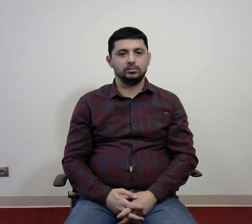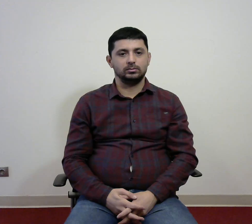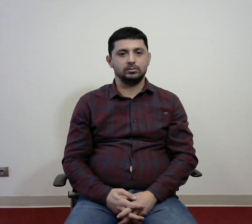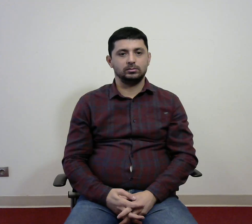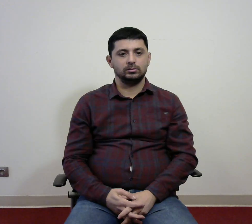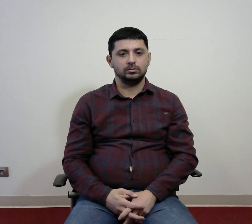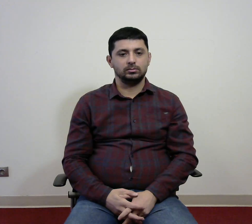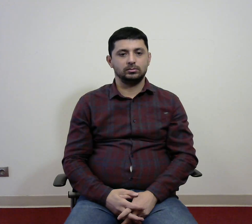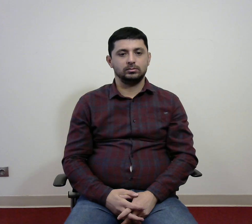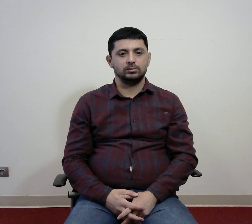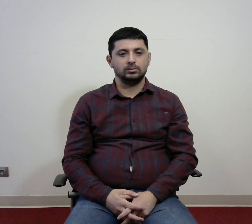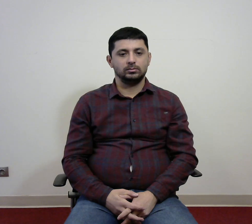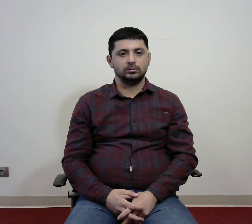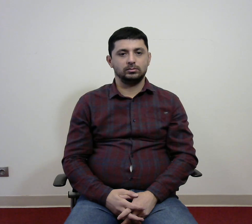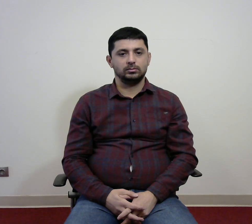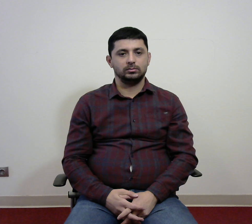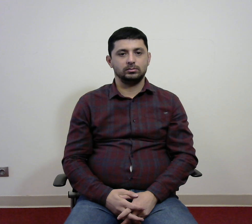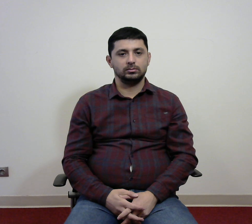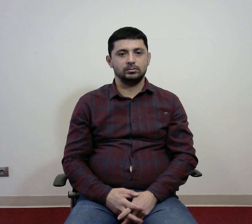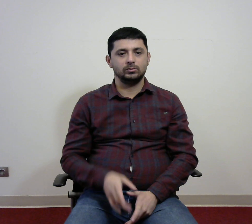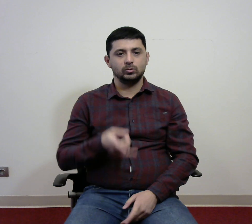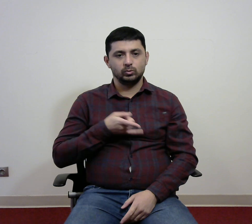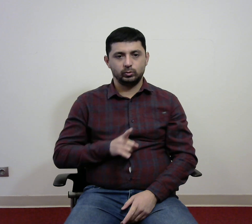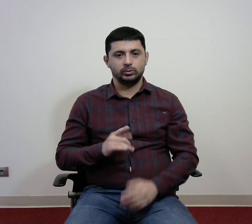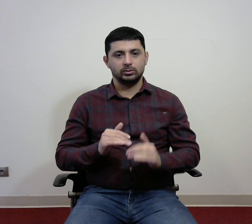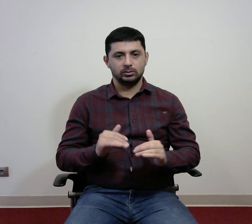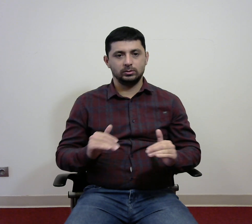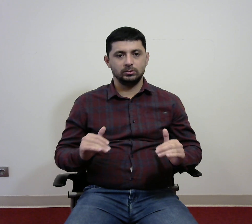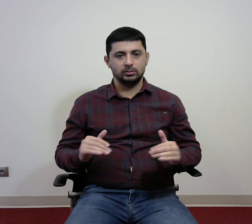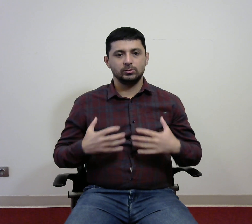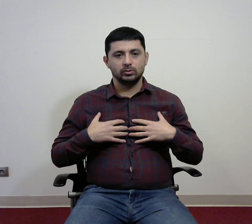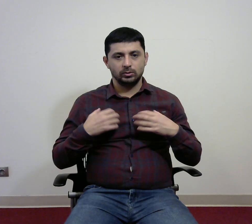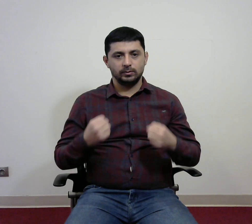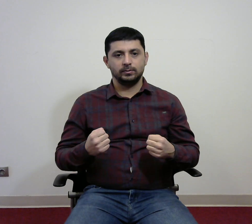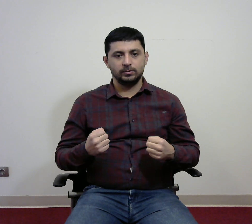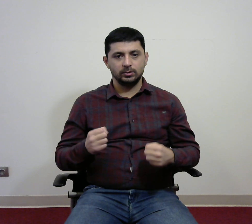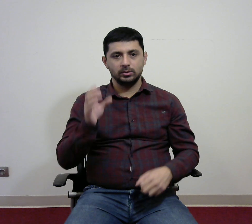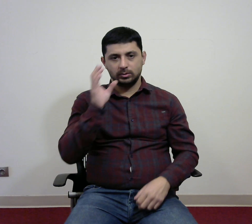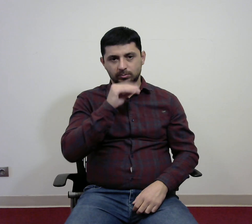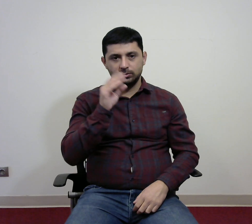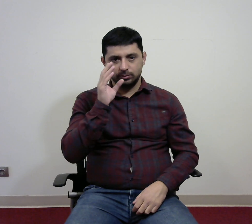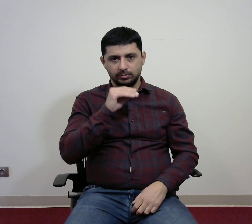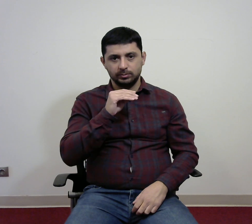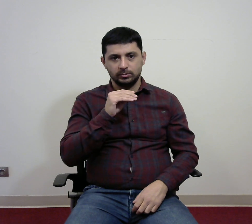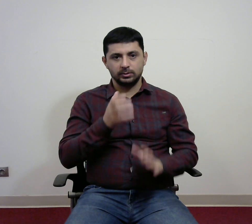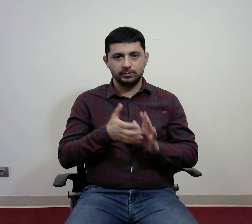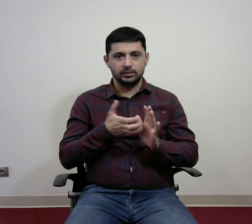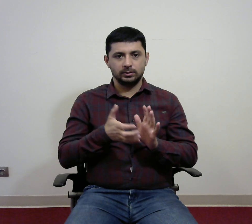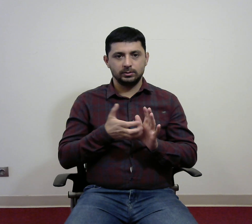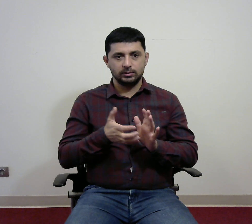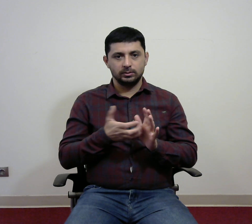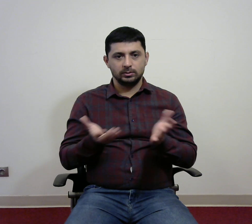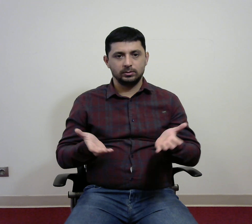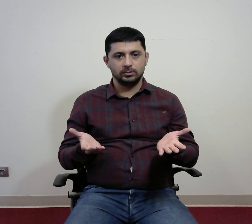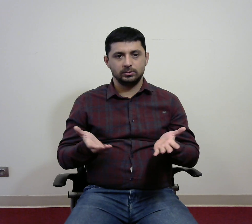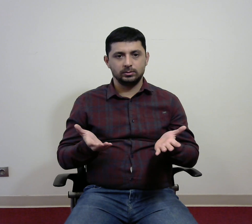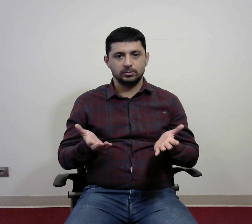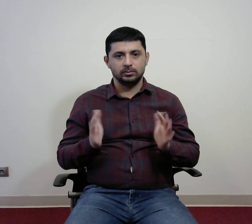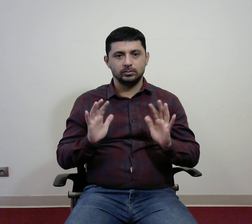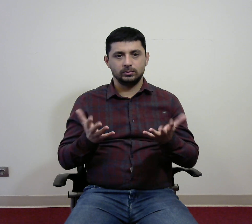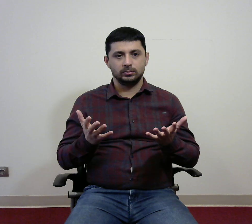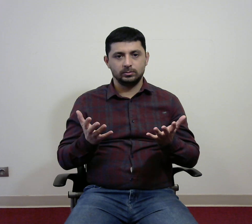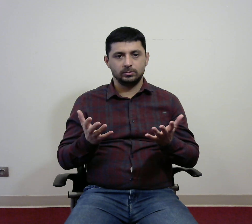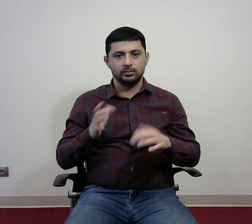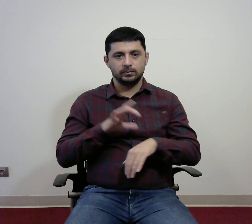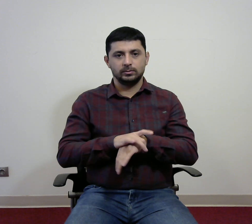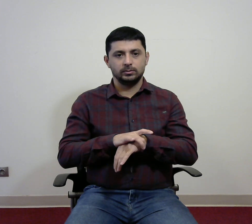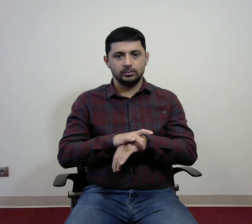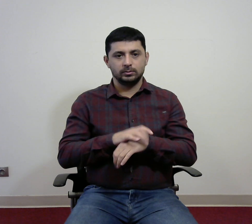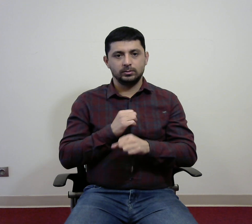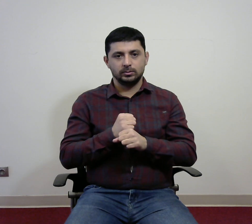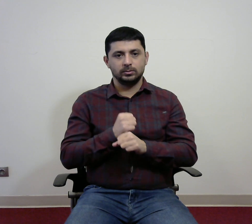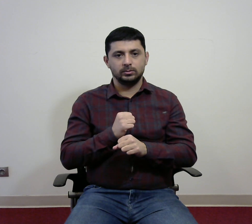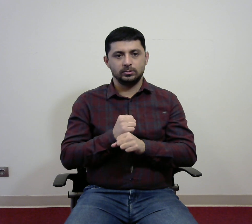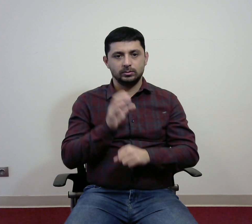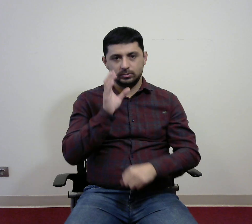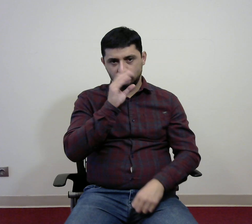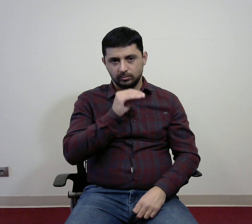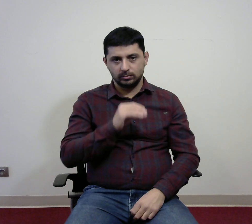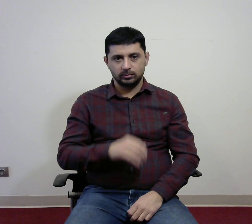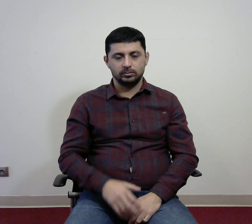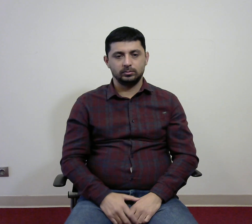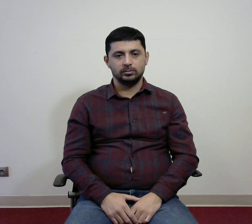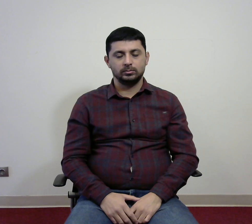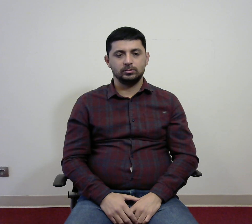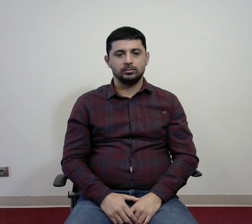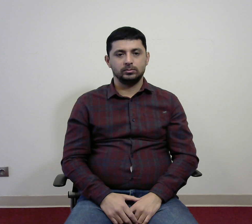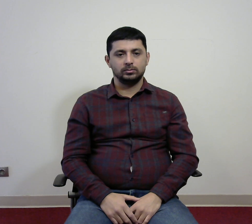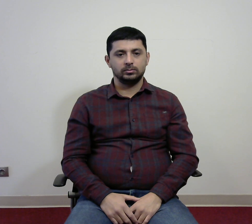Uşaqların sağlamlıq imkanlarının məhdudluğu hansı hallarda müəyyən edilir?